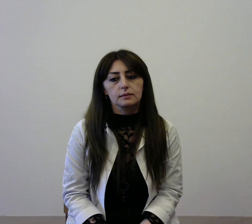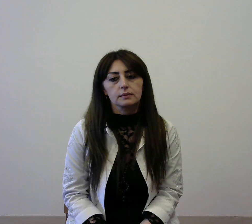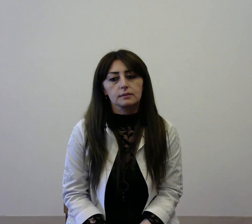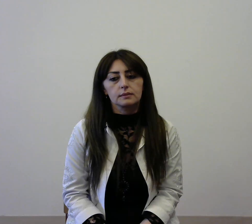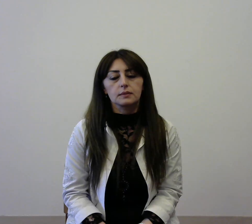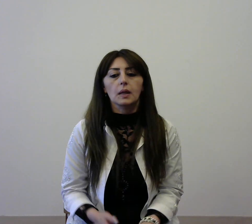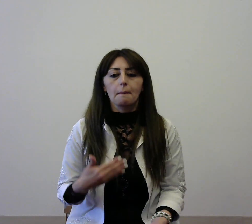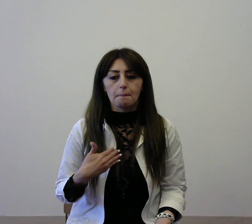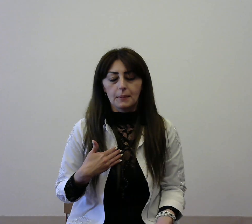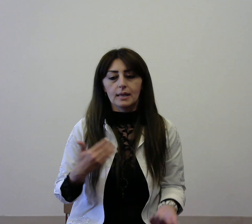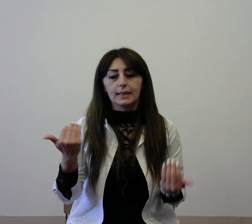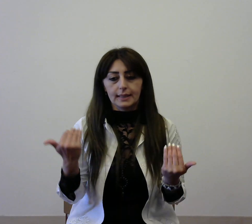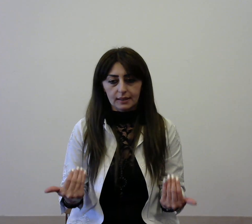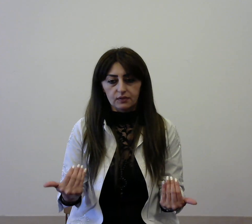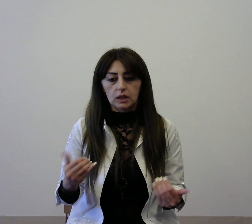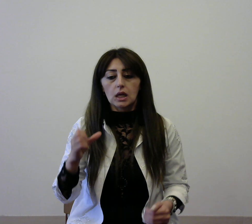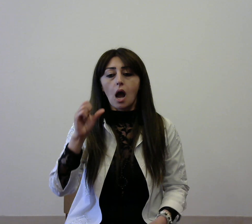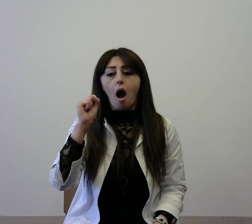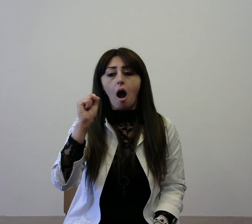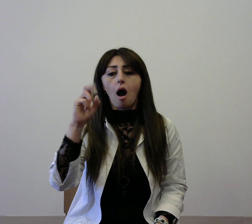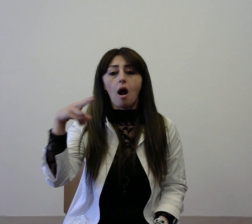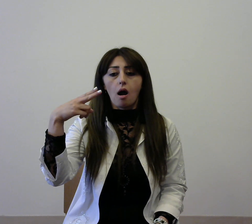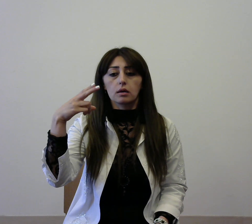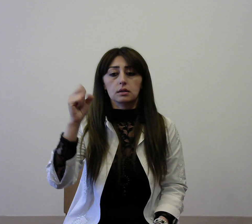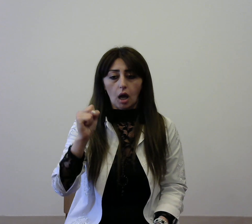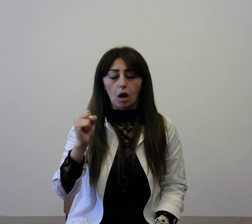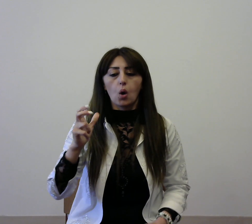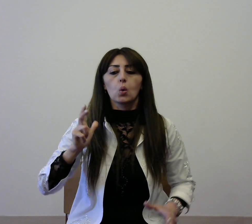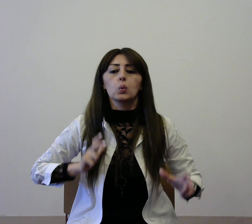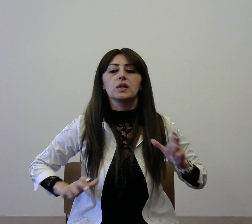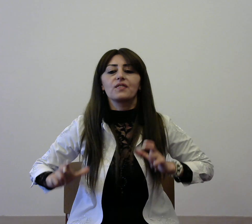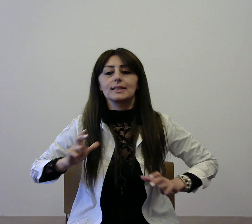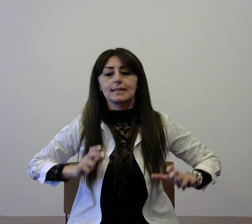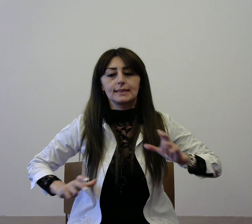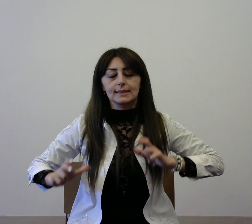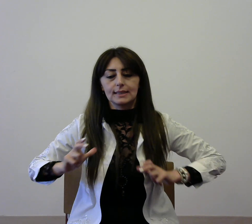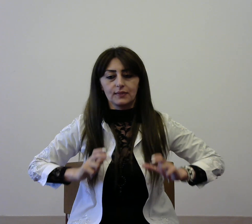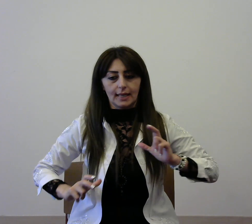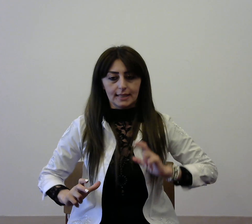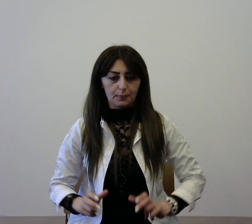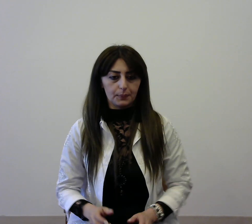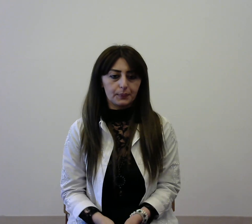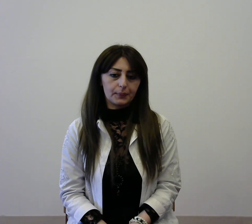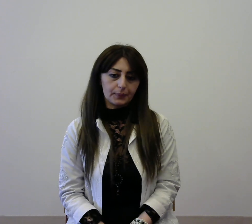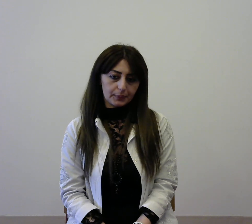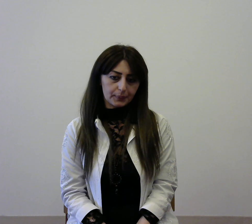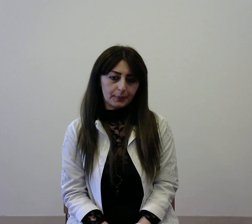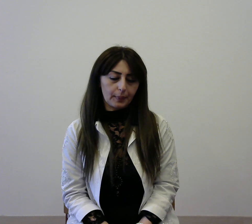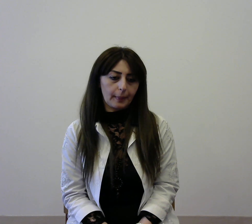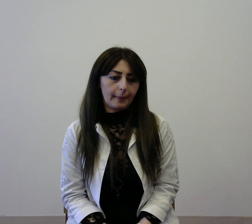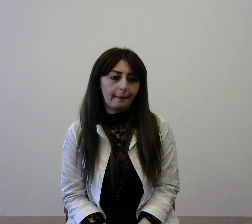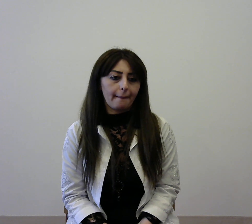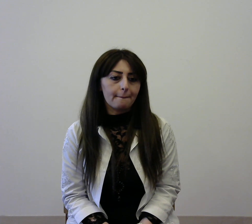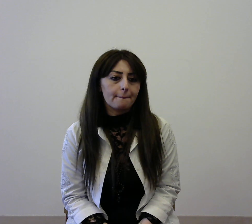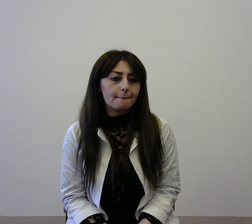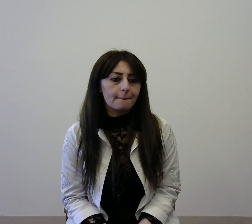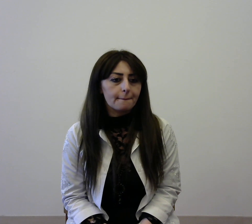Mən indi ADA universitetindəyəm